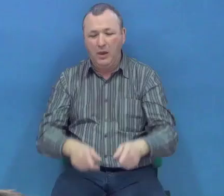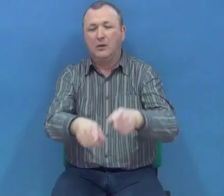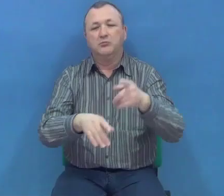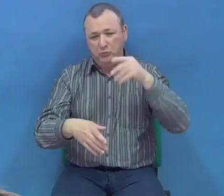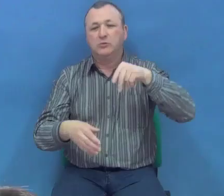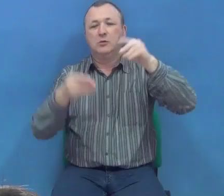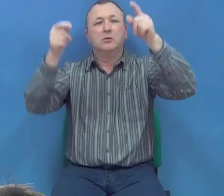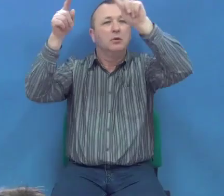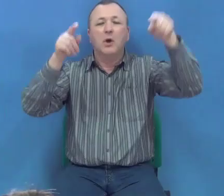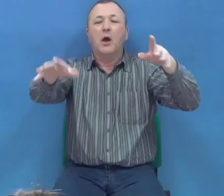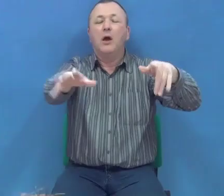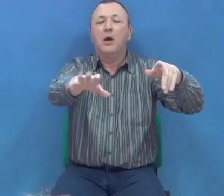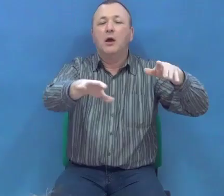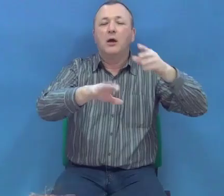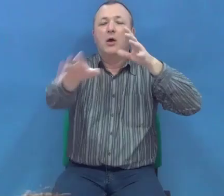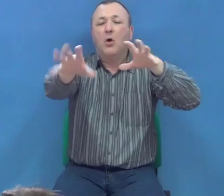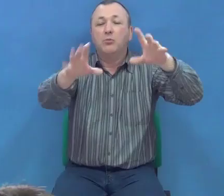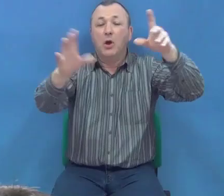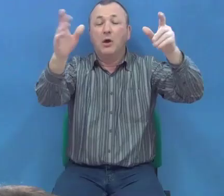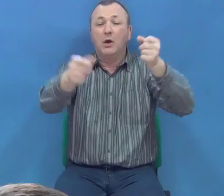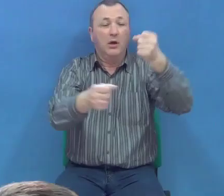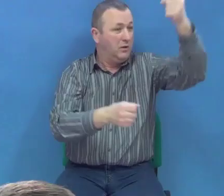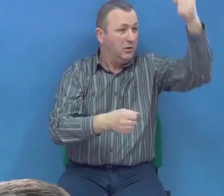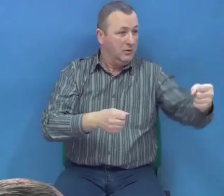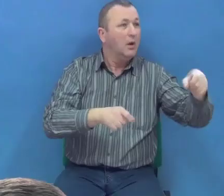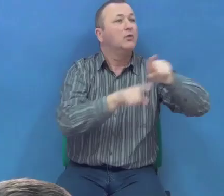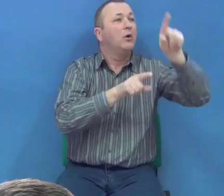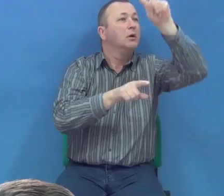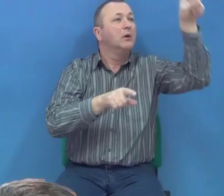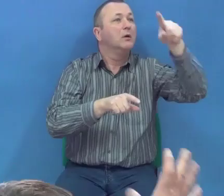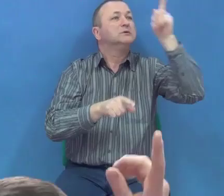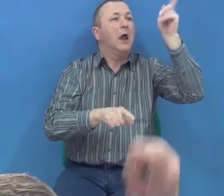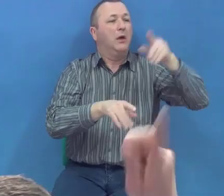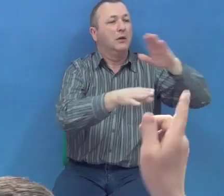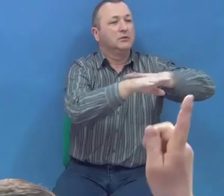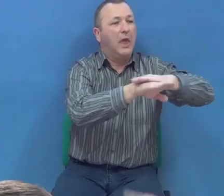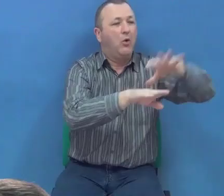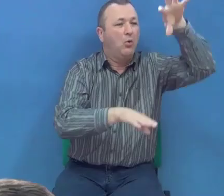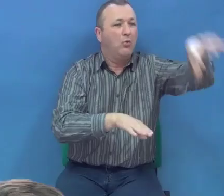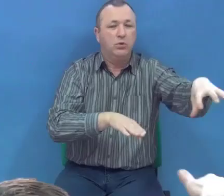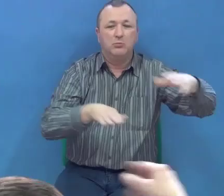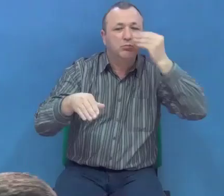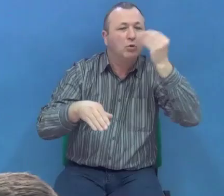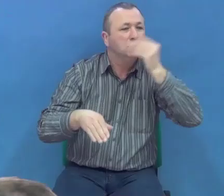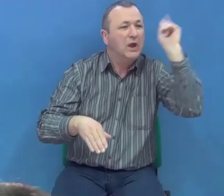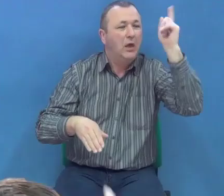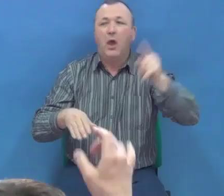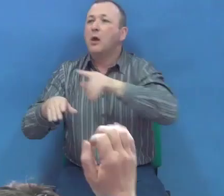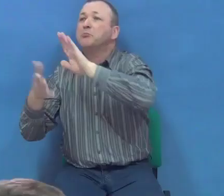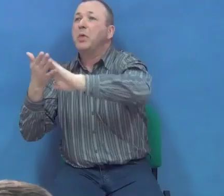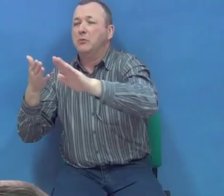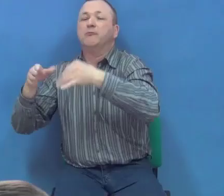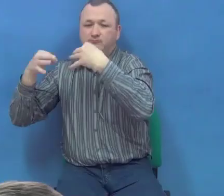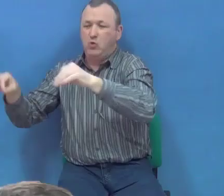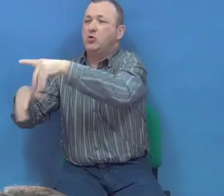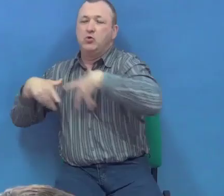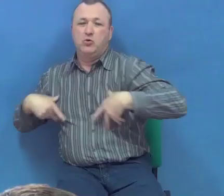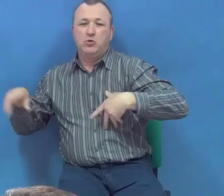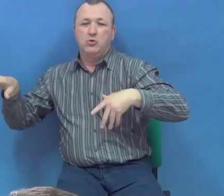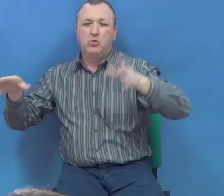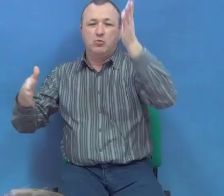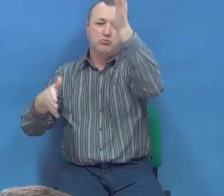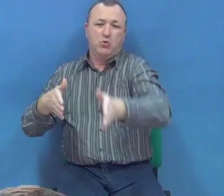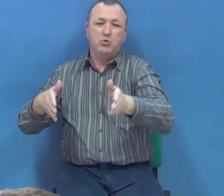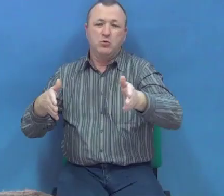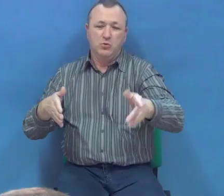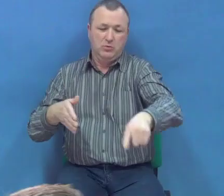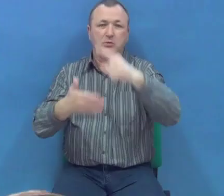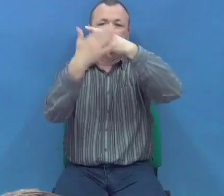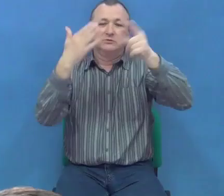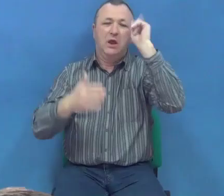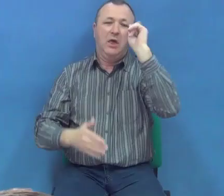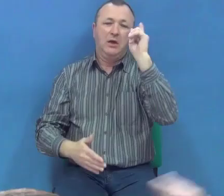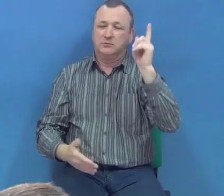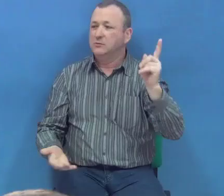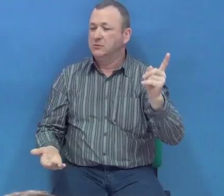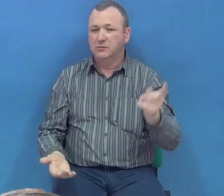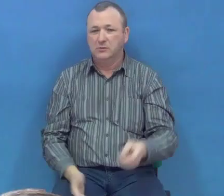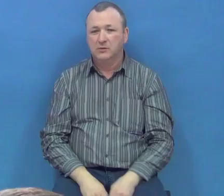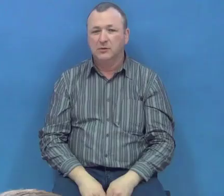Może być tak, że okrągły przekreślony znak na słupie ma dwa znaczenia. Pierwsza połowa oznacza zakaz chodzenia na plaży nago, a druga połowa ten zakaz znosi.